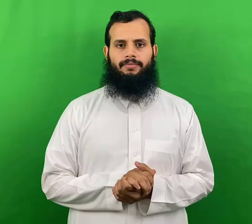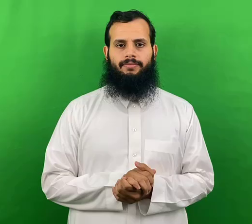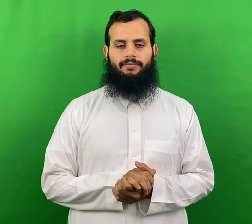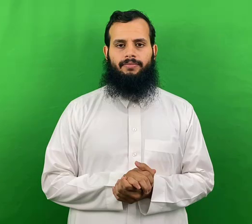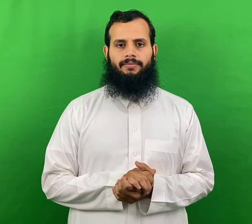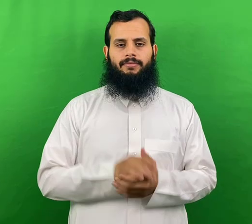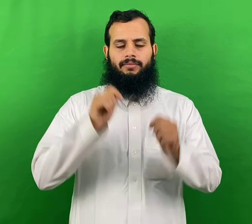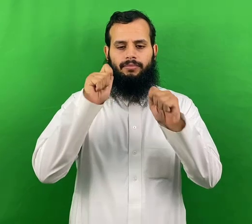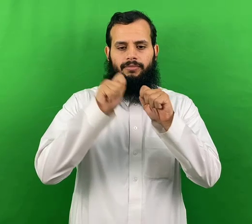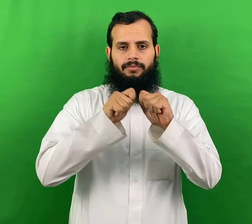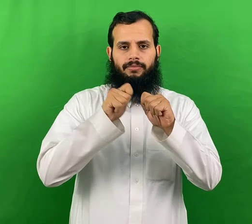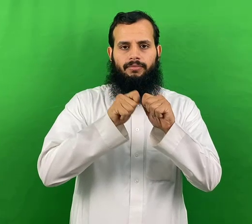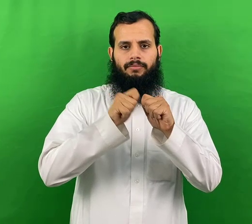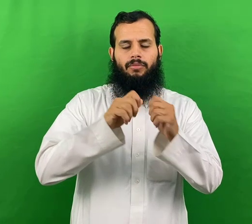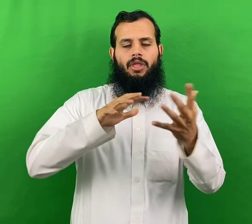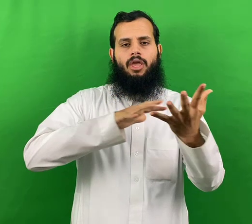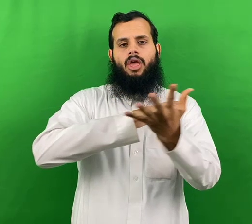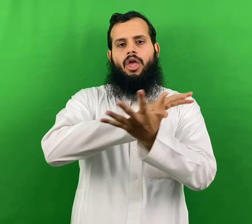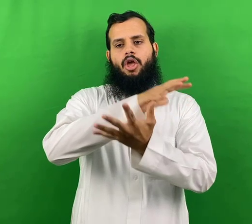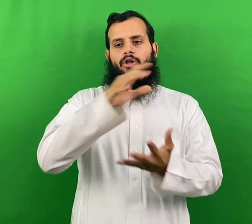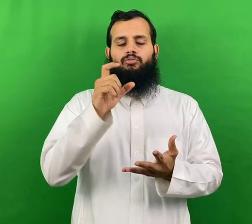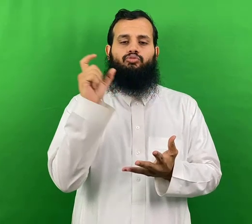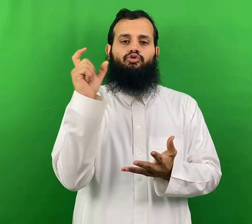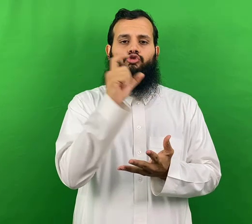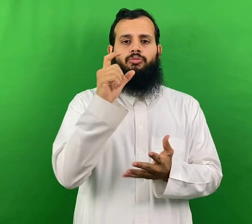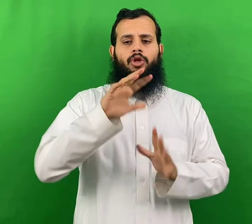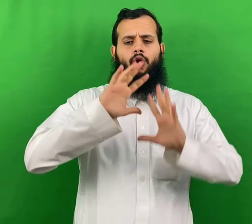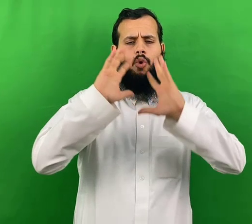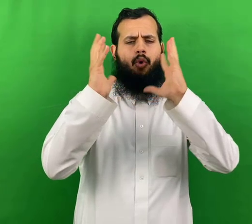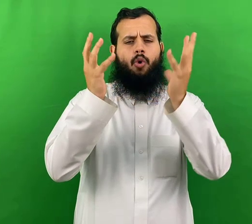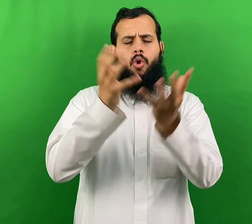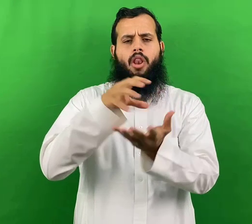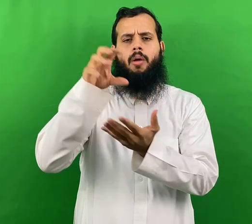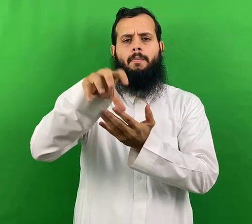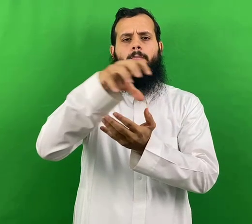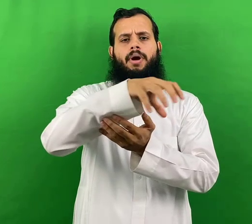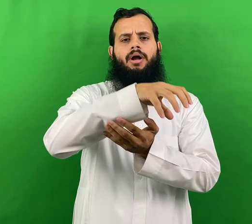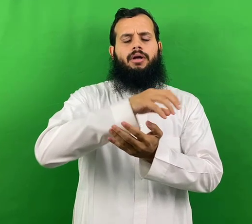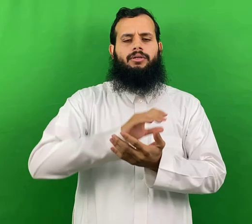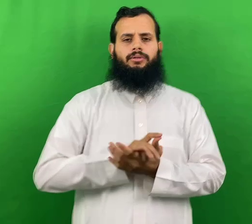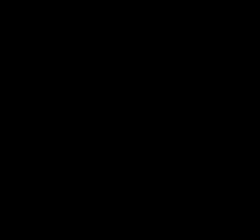أصلح أحوال المسلمين في كل مكان